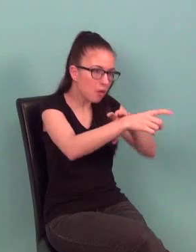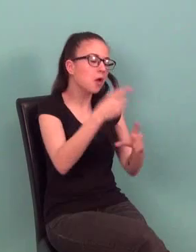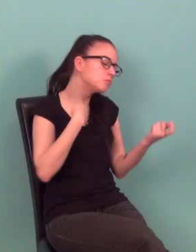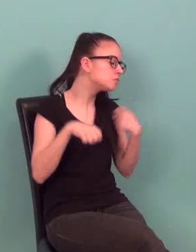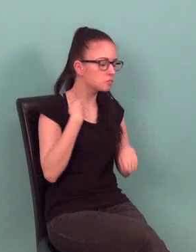Chłopiec się ubiera.